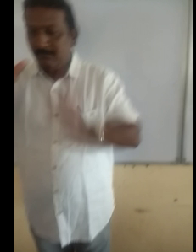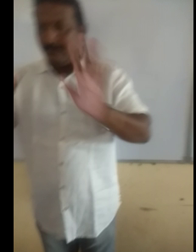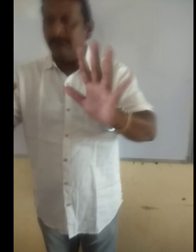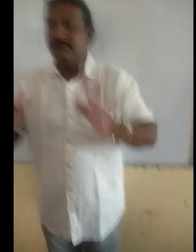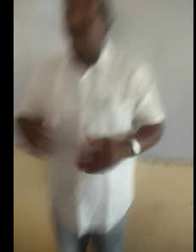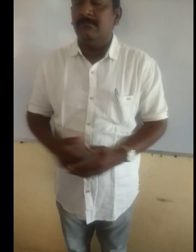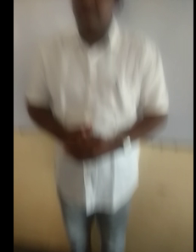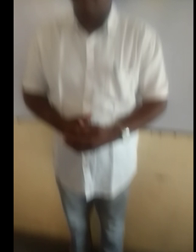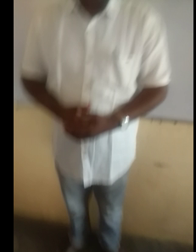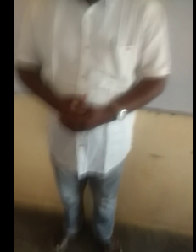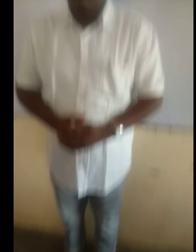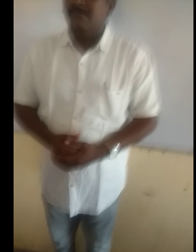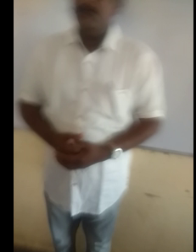tell me truth